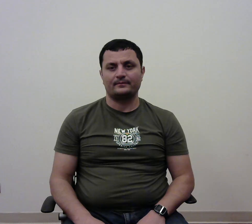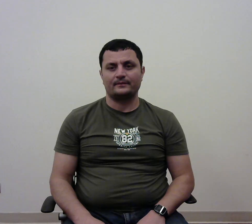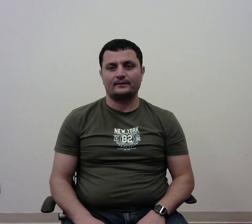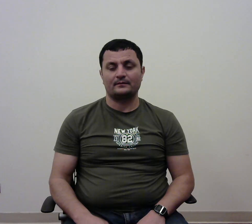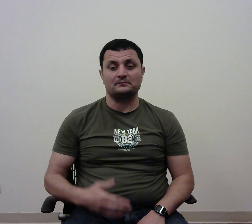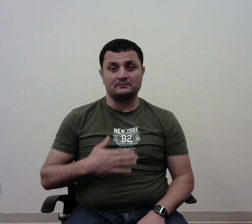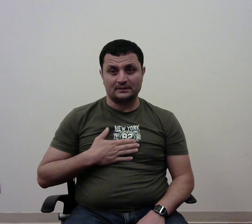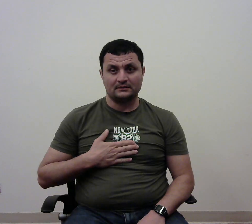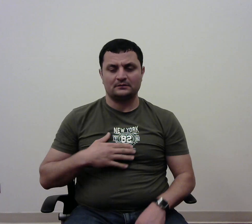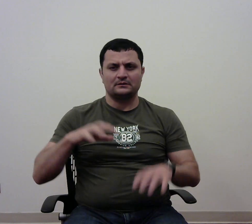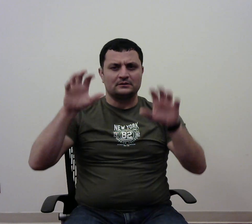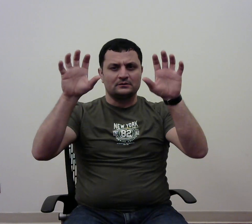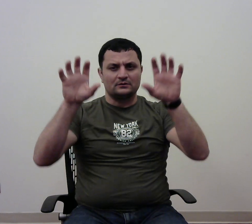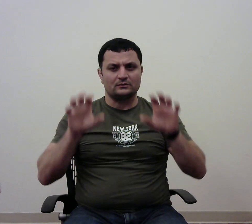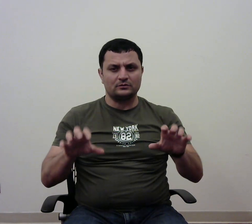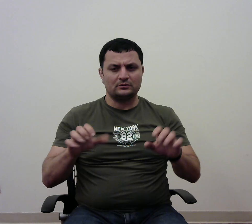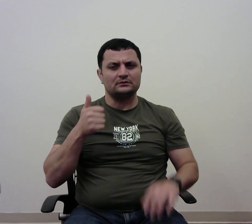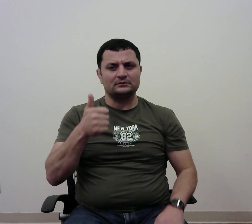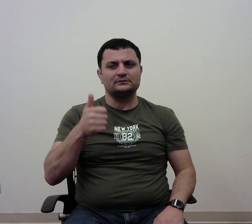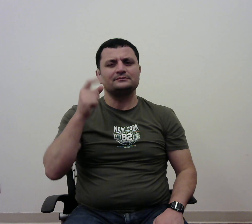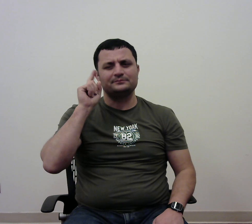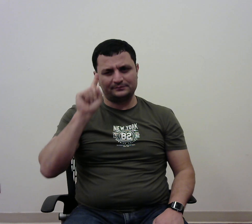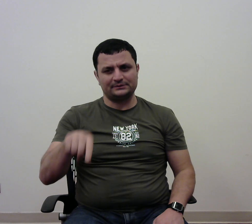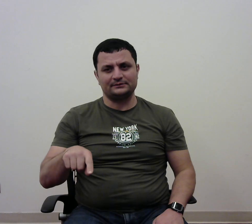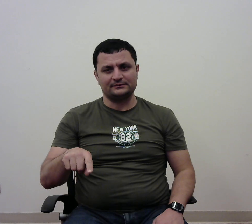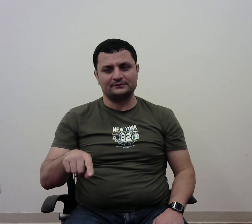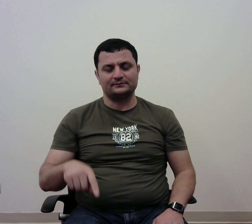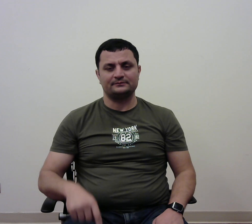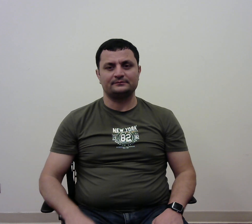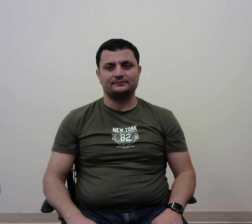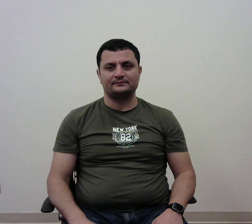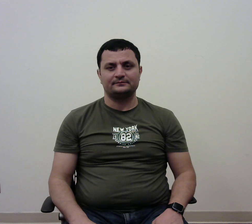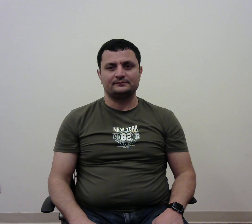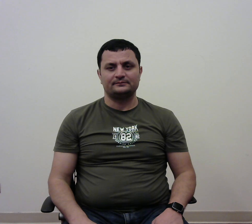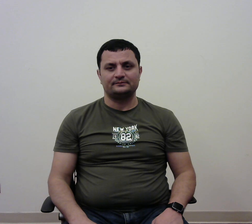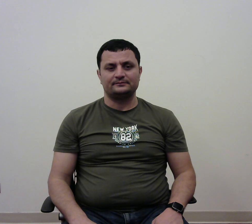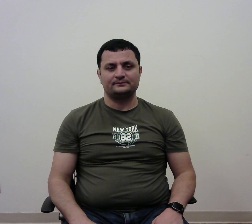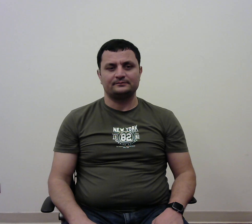Mən qanunvericiliyi yaxşı bilirəm